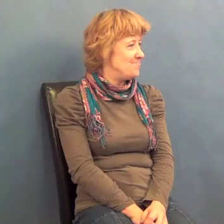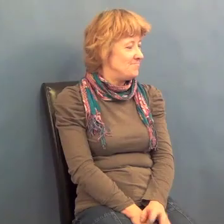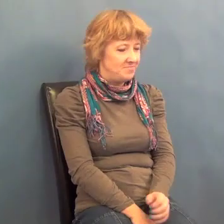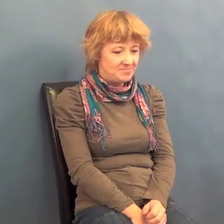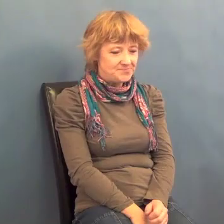Dobrze.